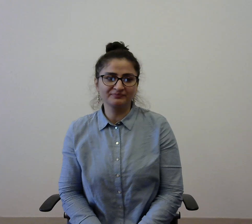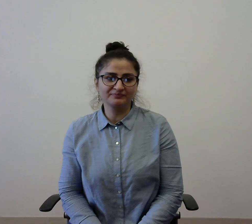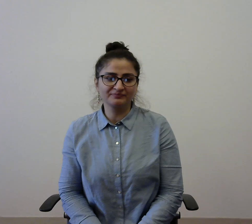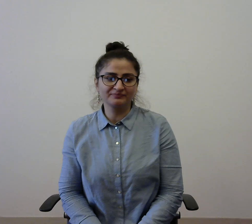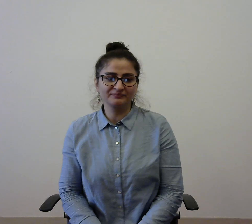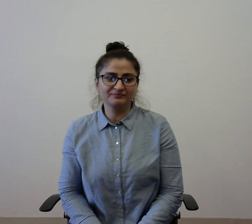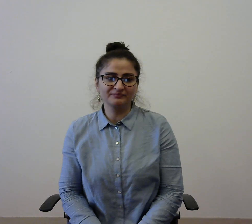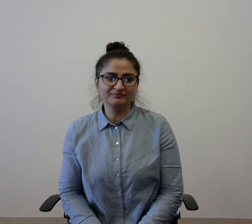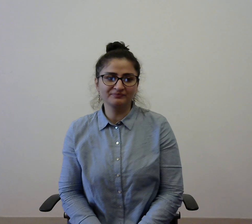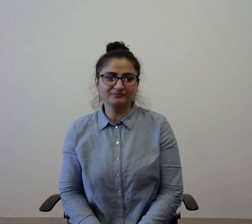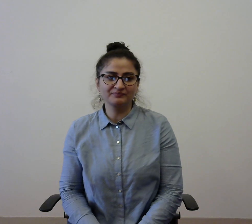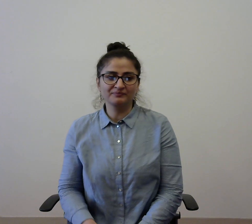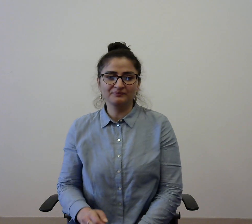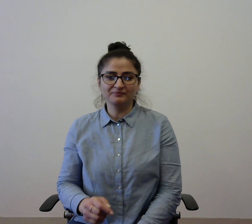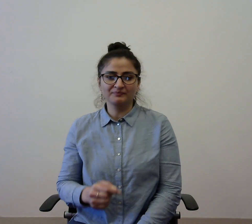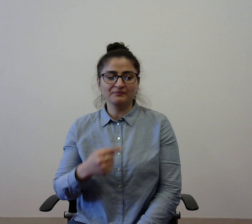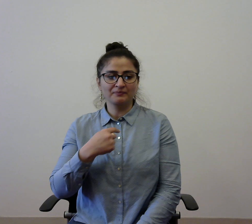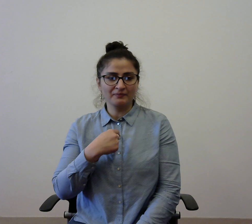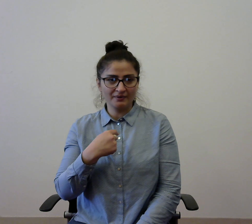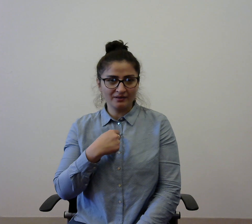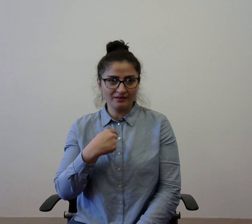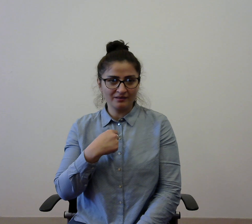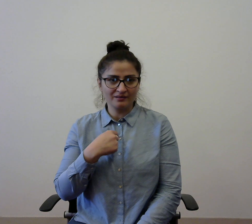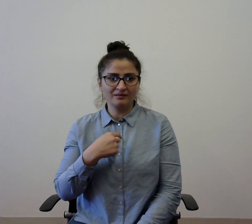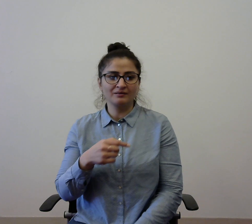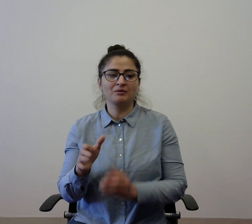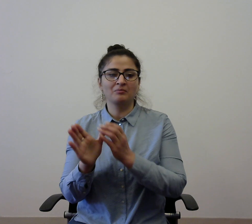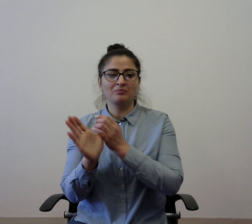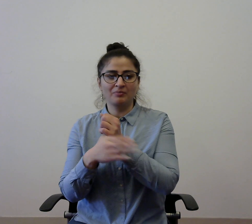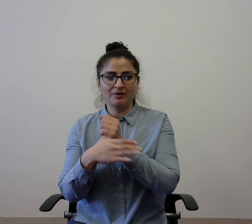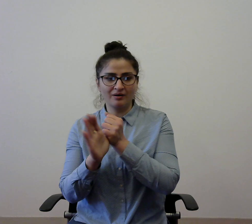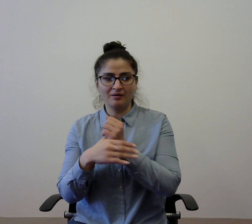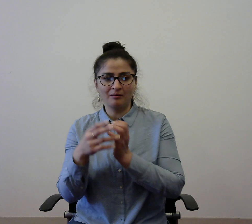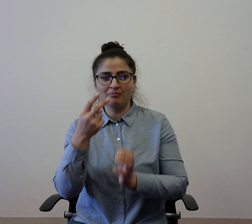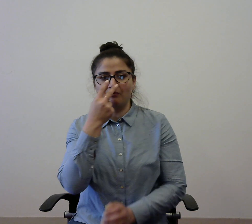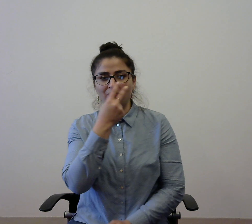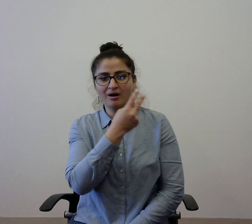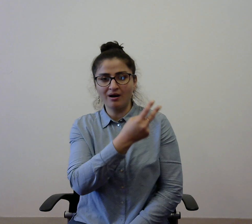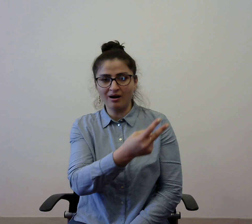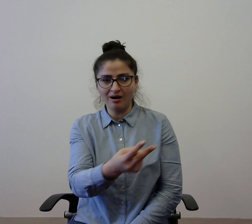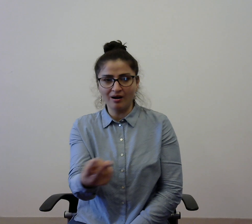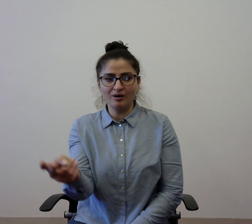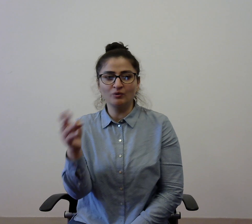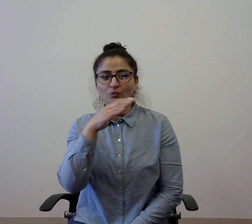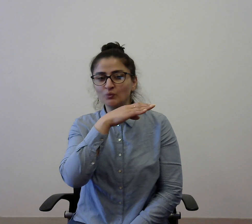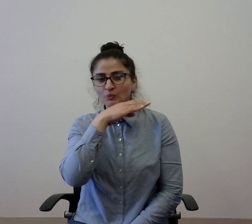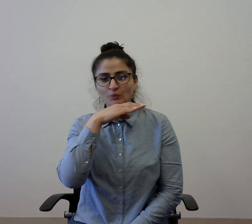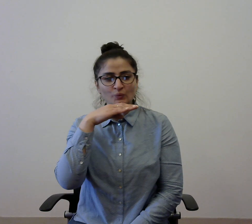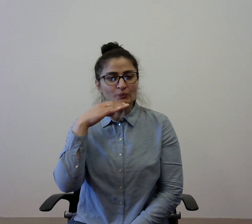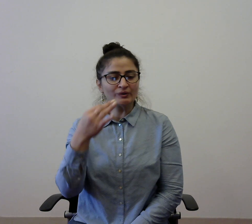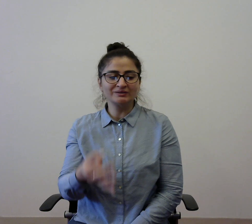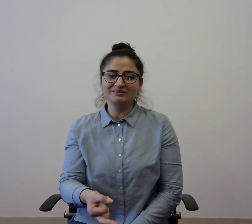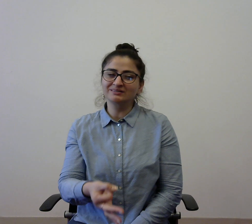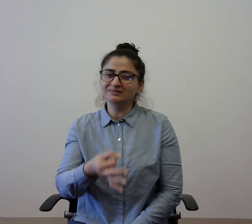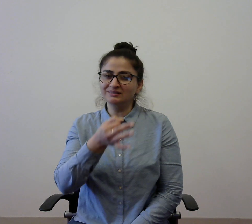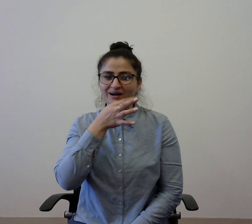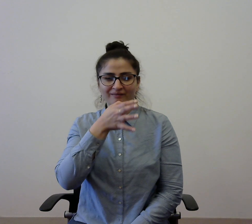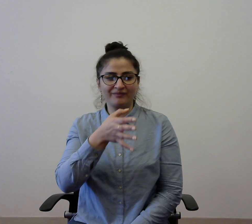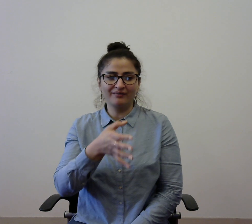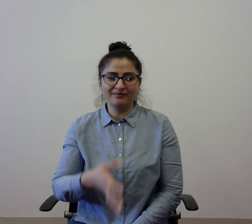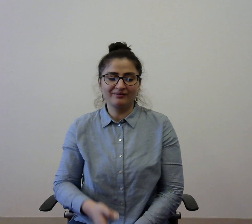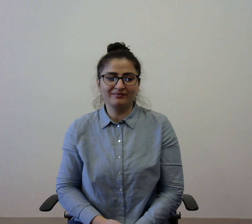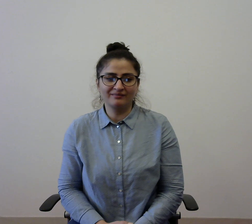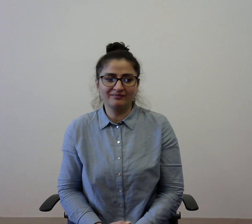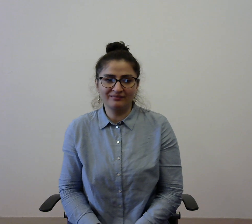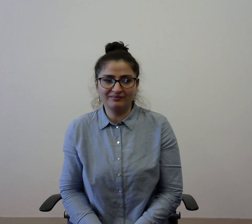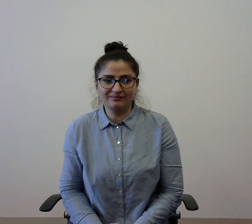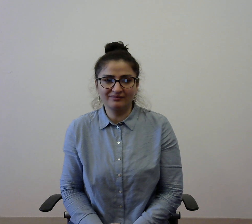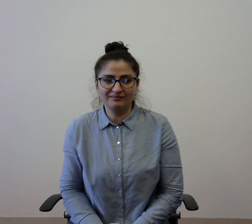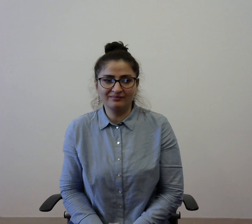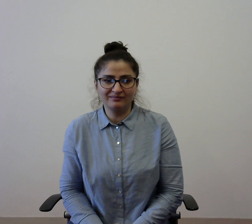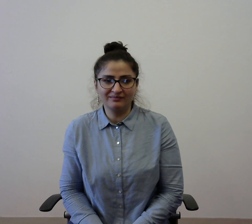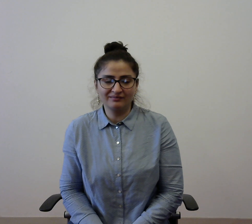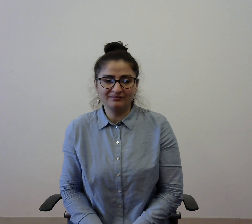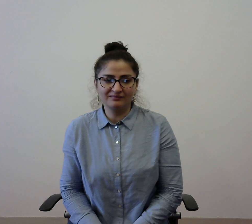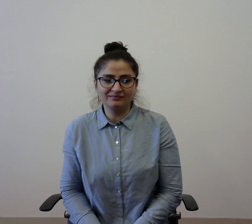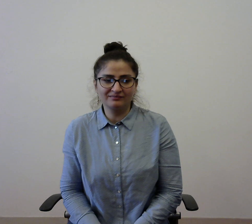Mənim balıqlara baxmaqdan çox xoşum gəlir